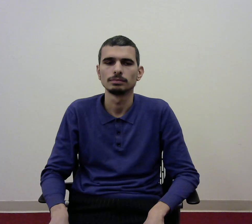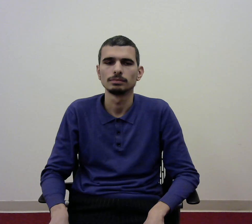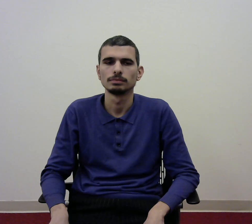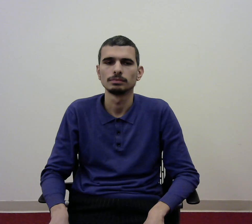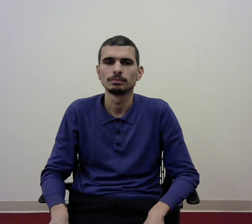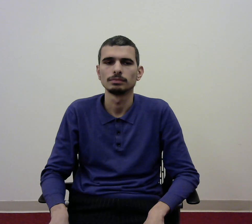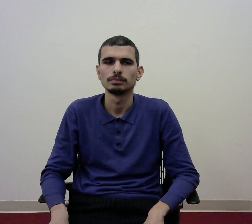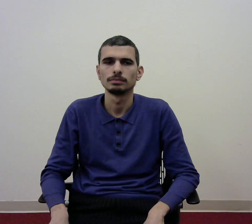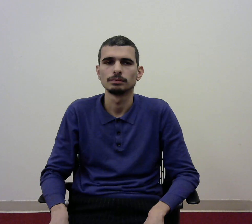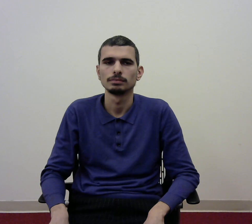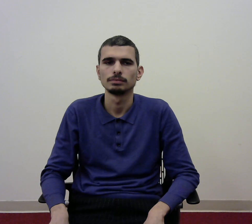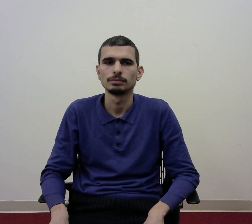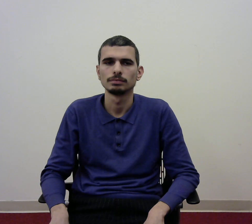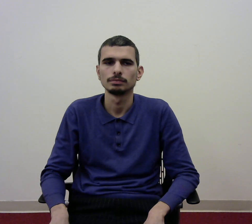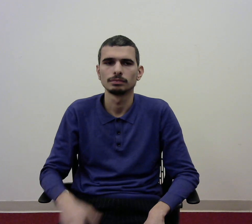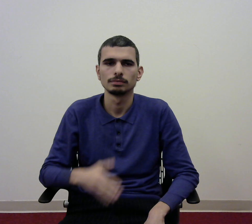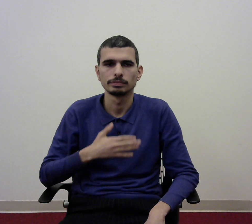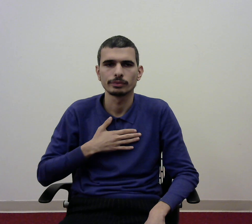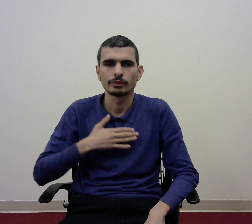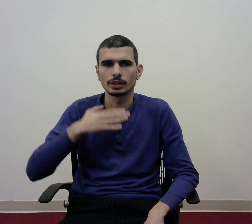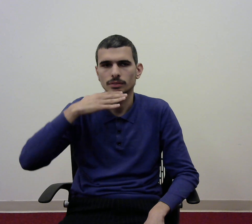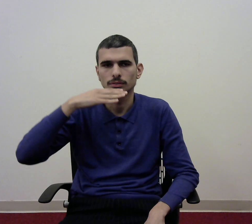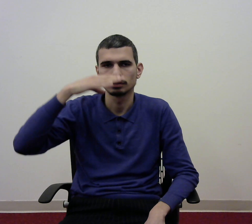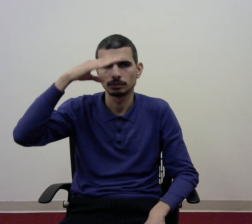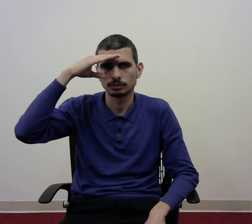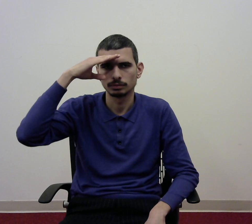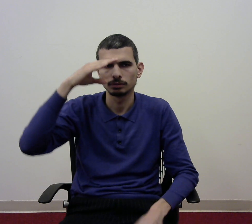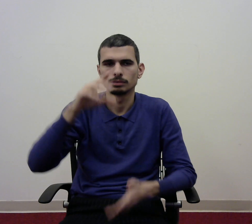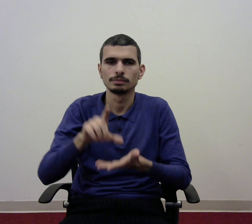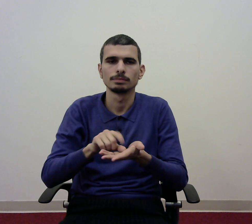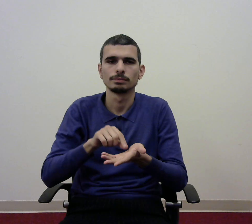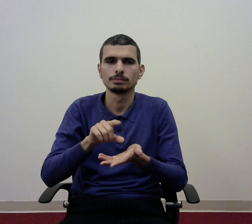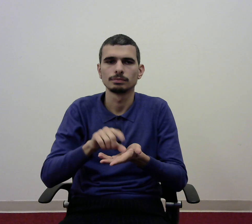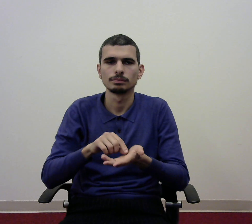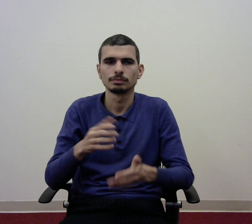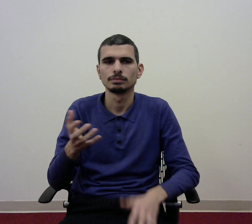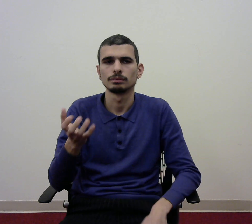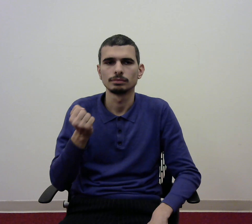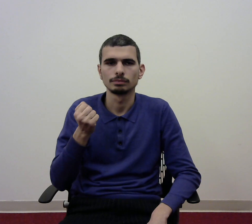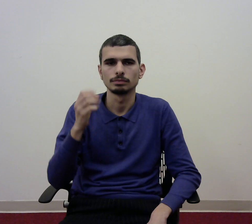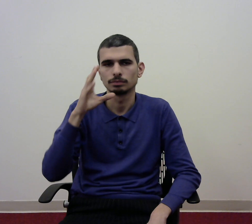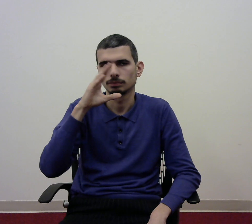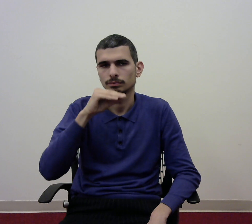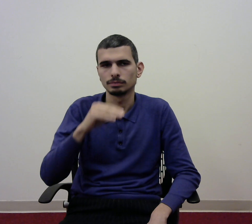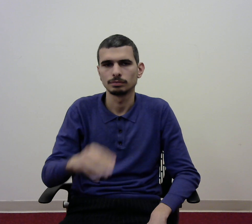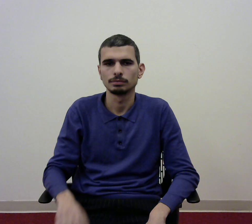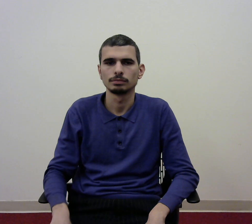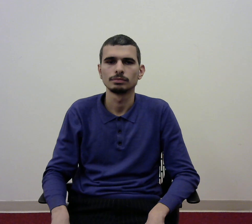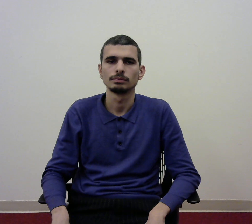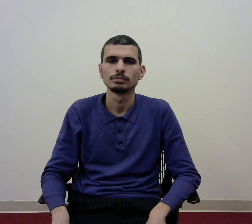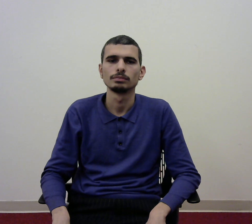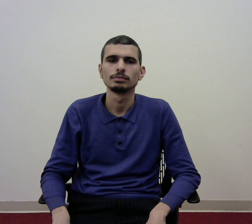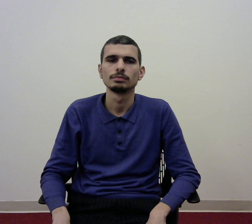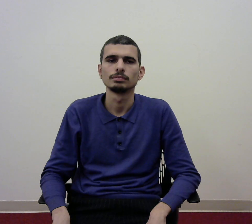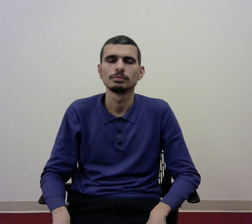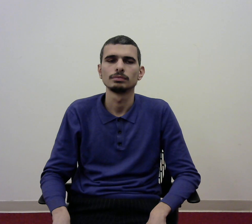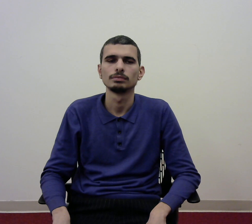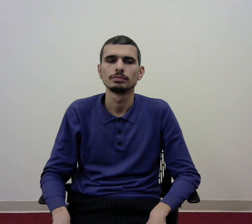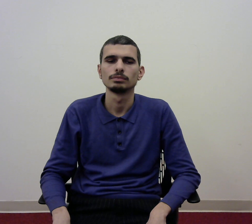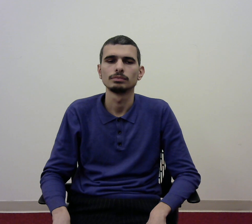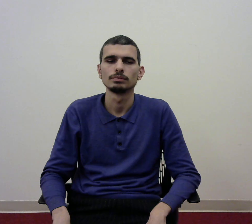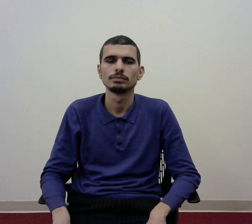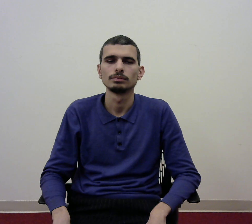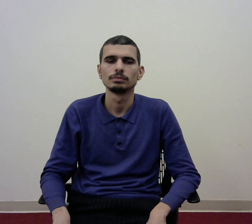Mən atamın pensiyasını ala bilərəm?